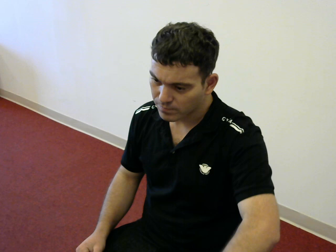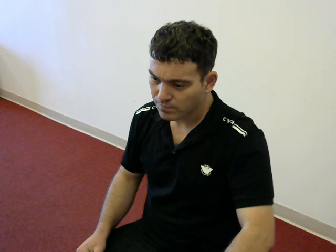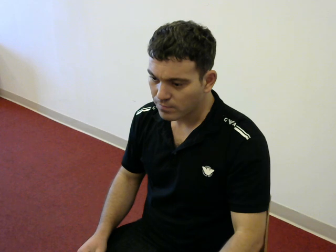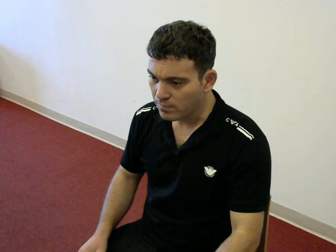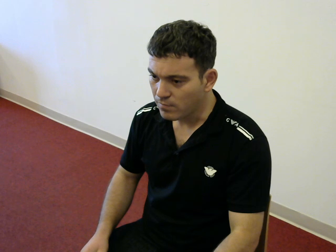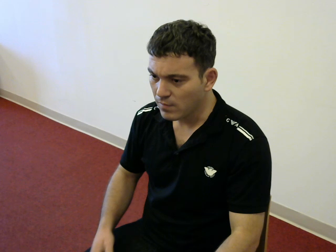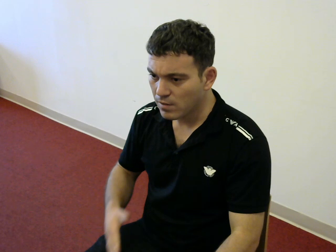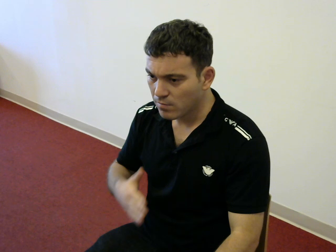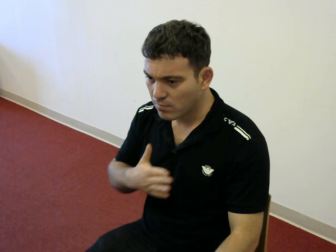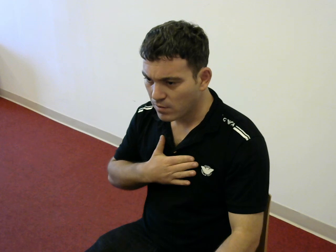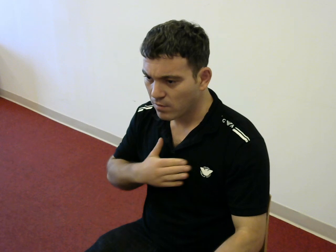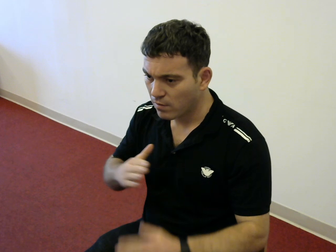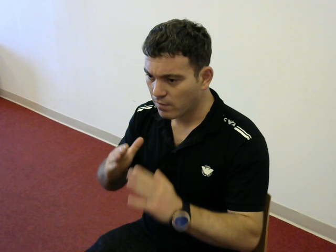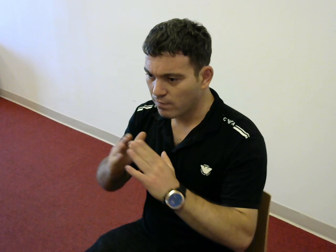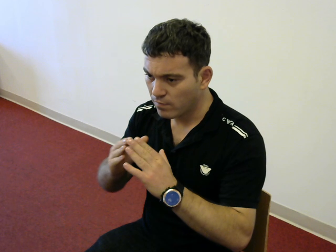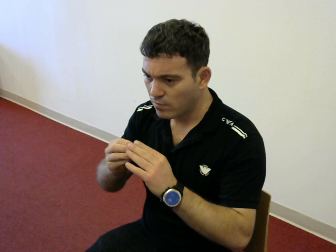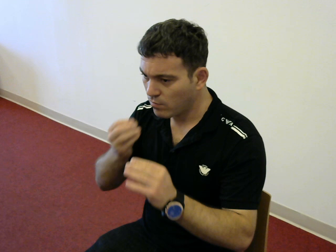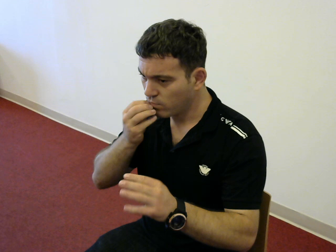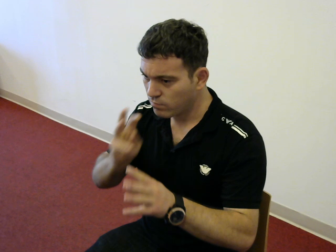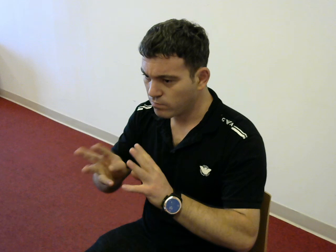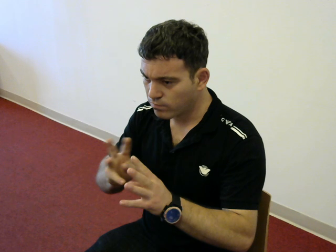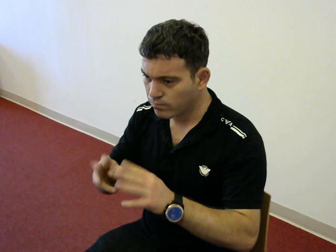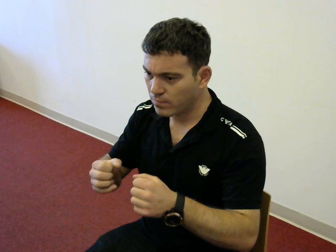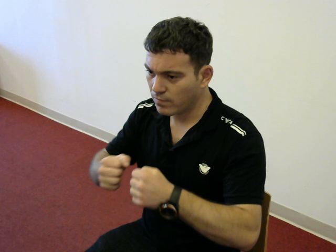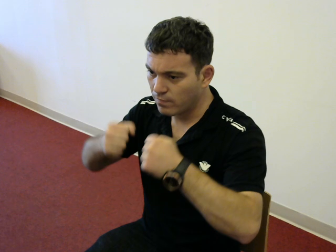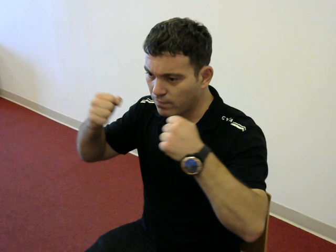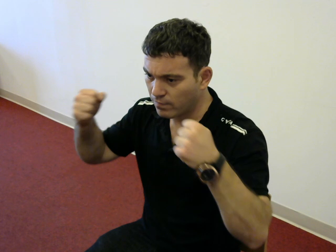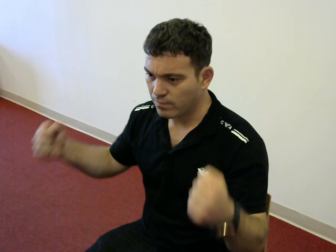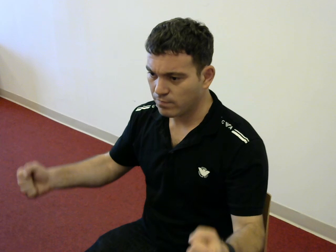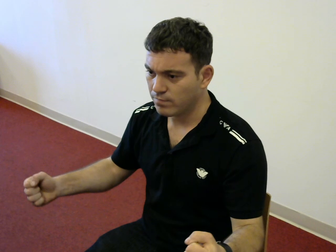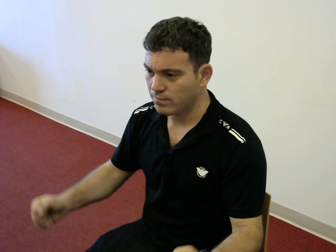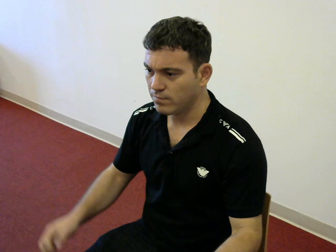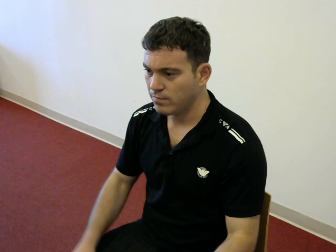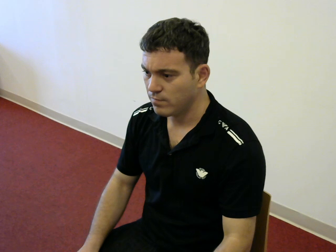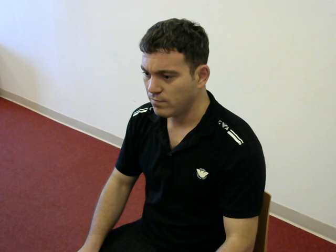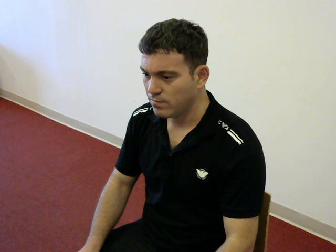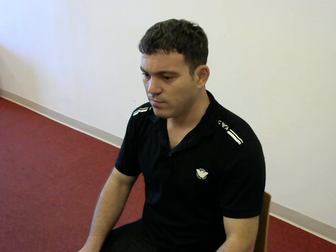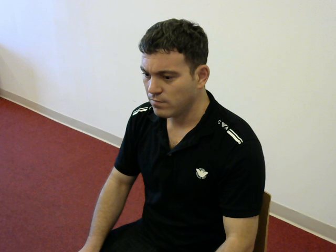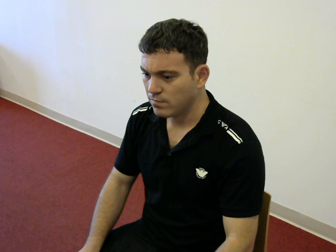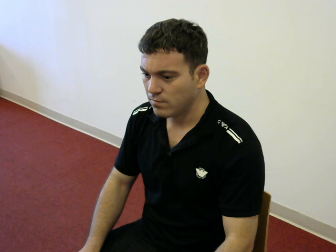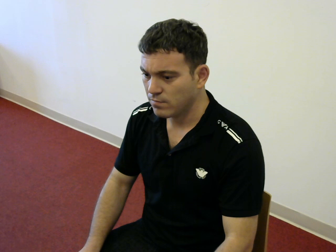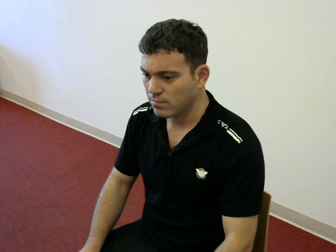Mənim evimin mətbəxi genişdir